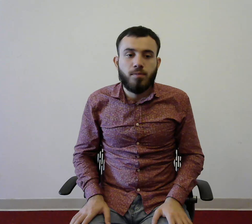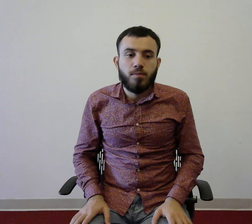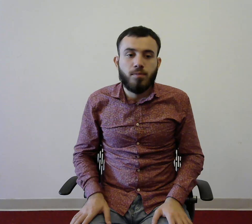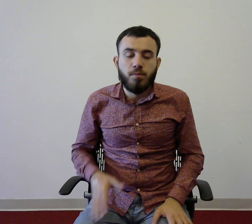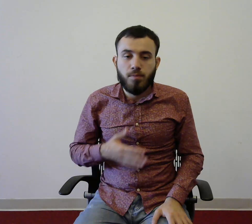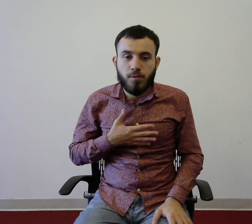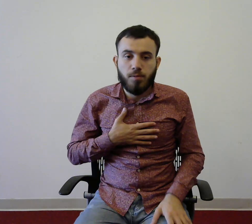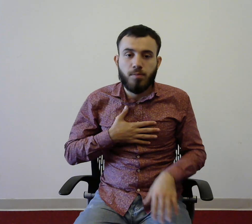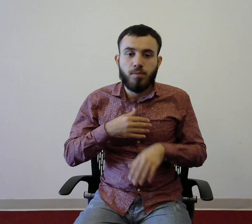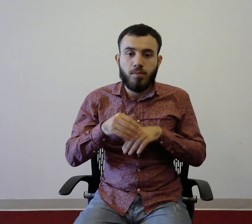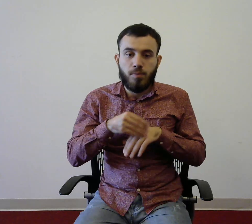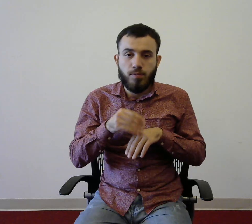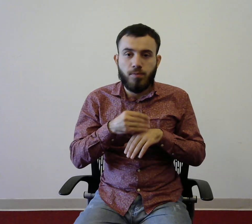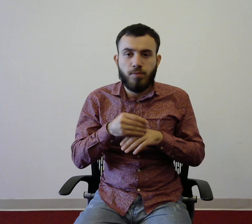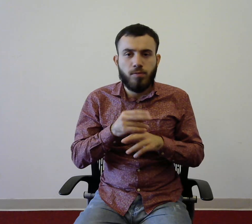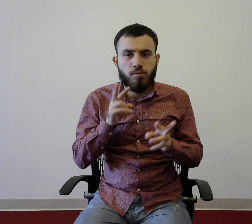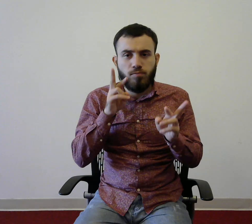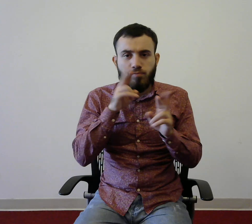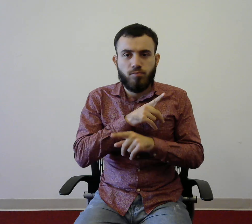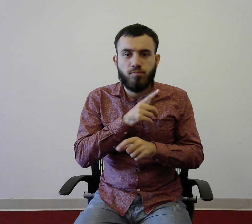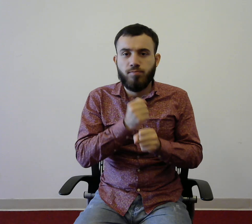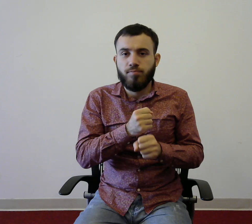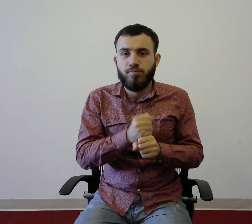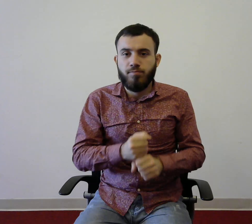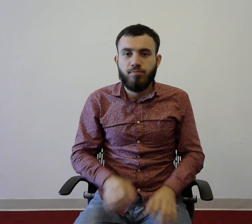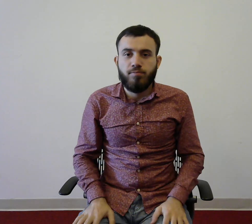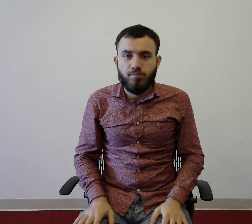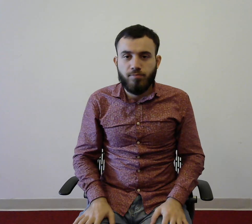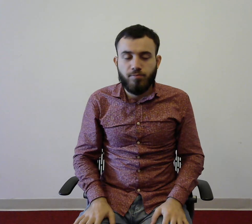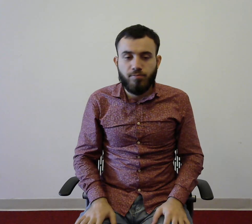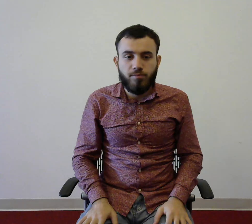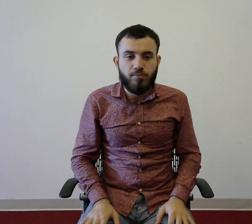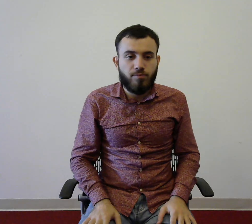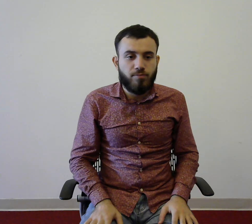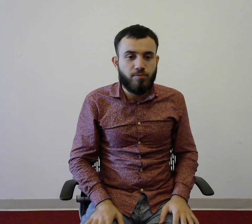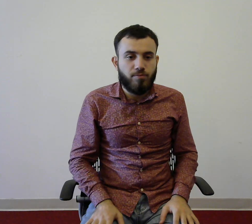Mənim həyat yoldaşım səhv edib